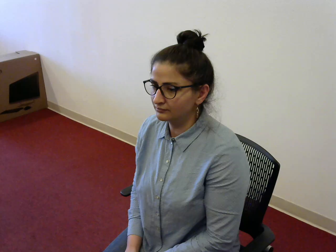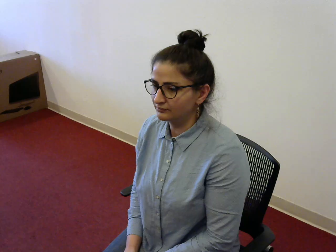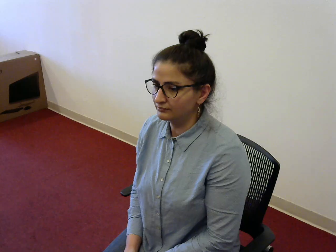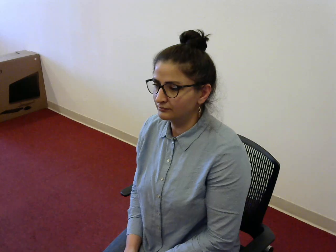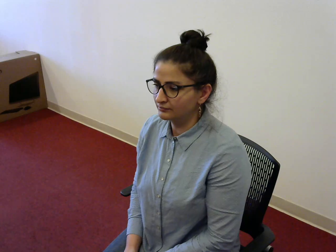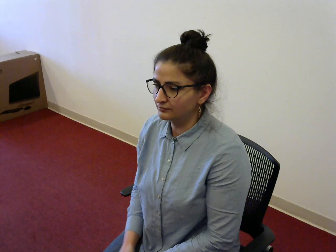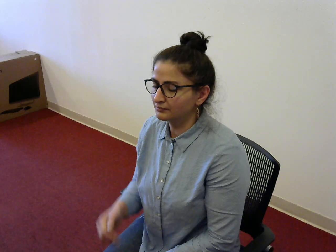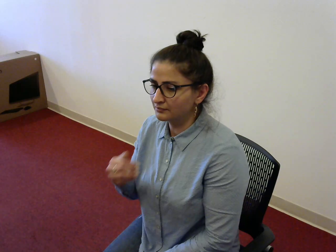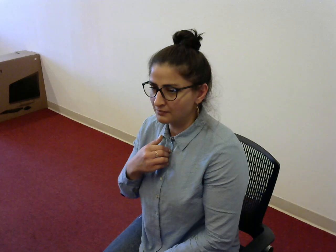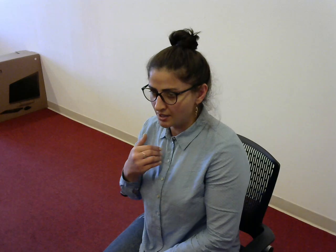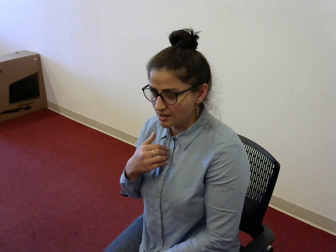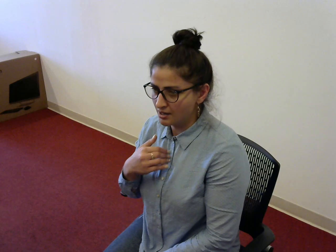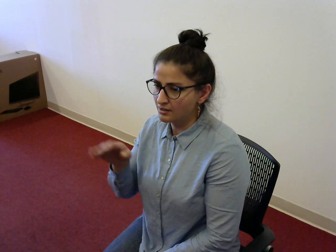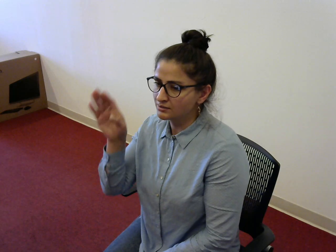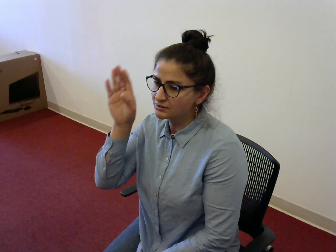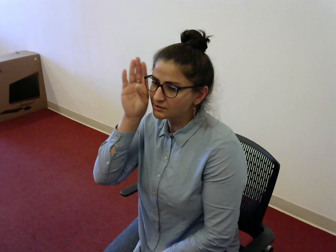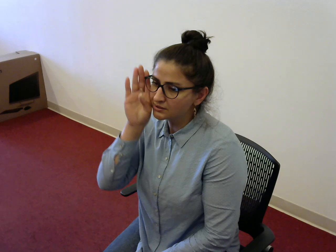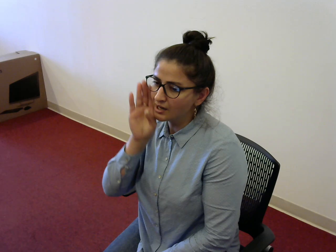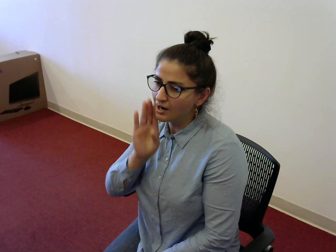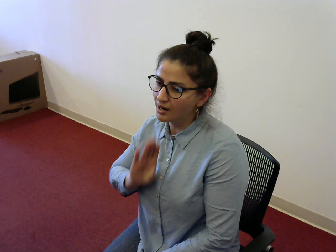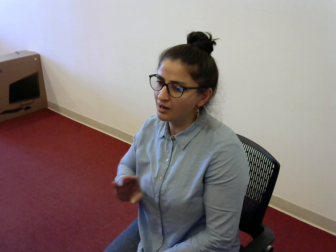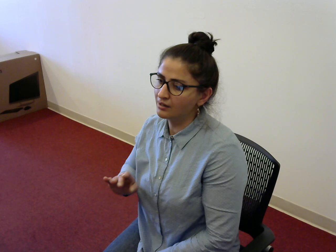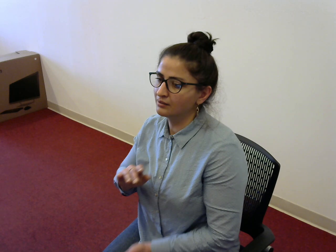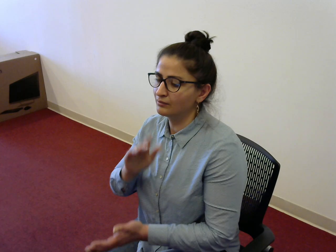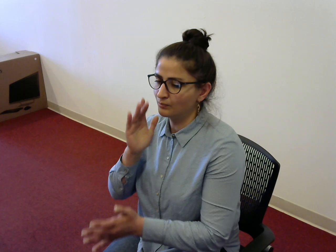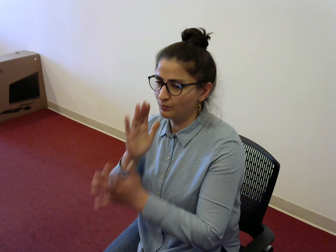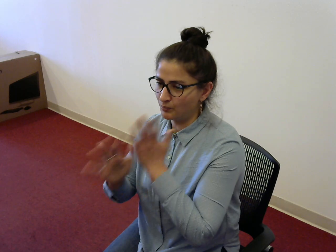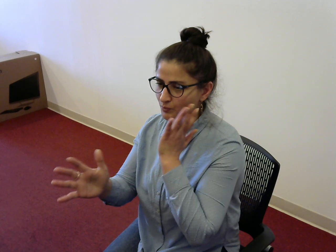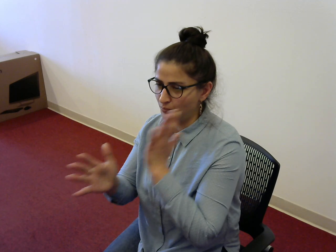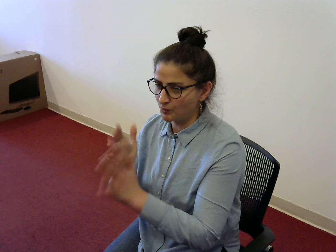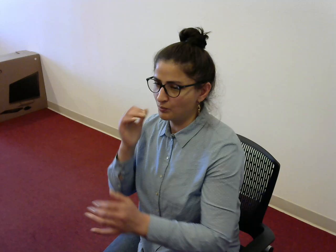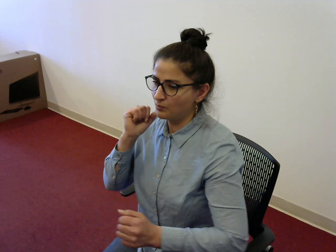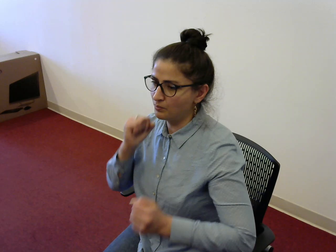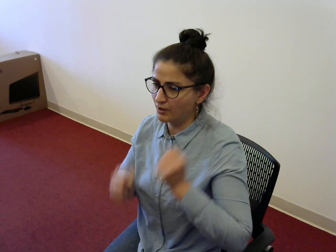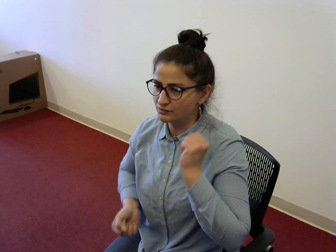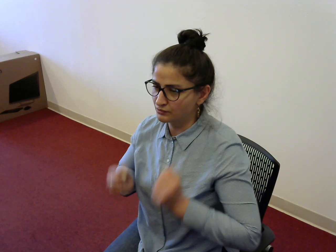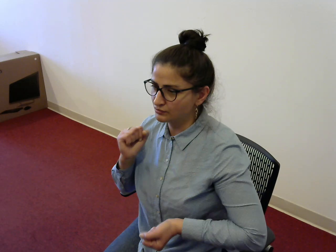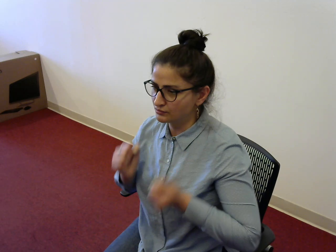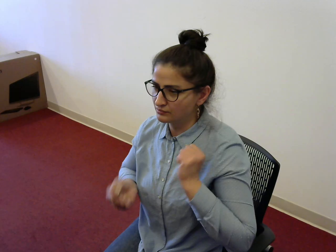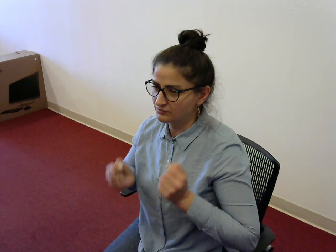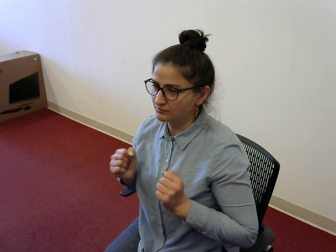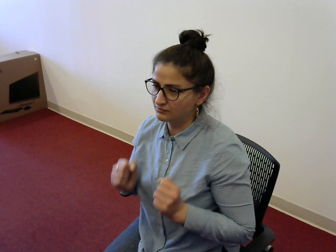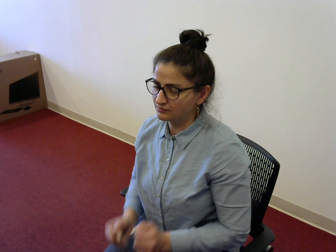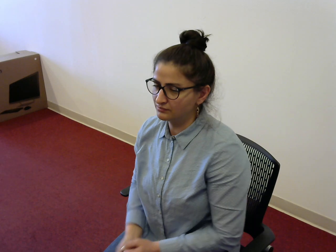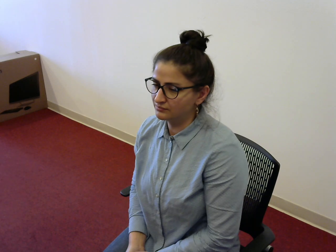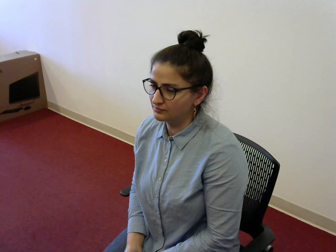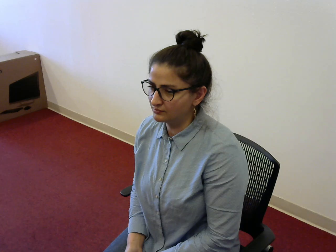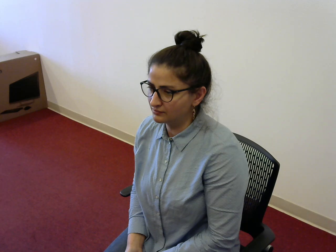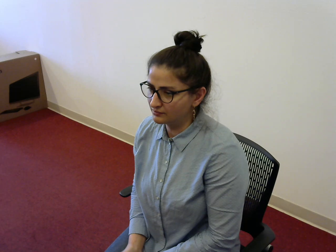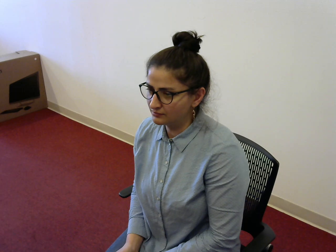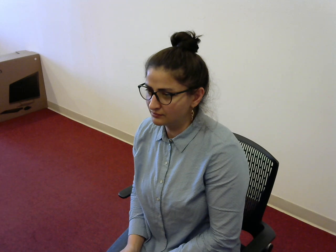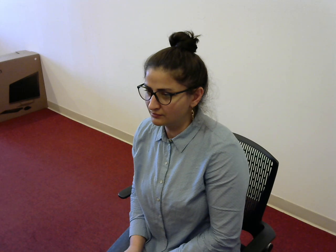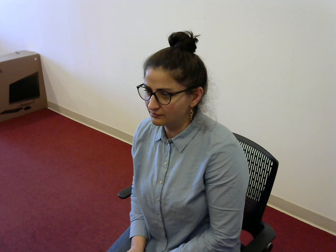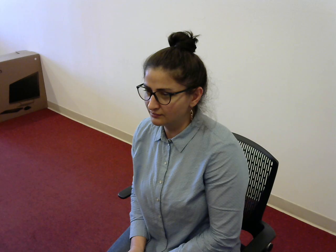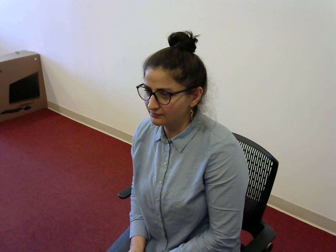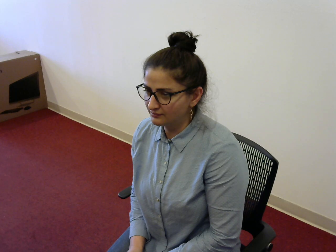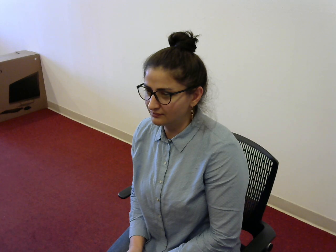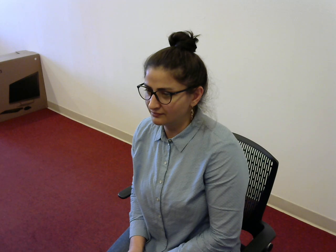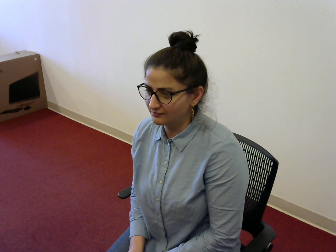Mən səhərlər bulvarda qaçıram